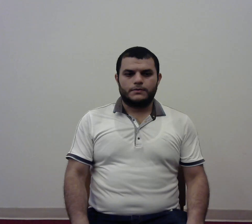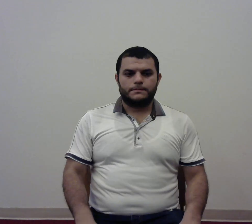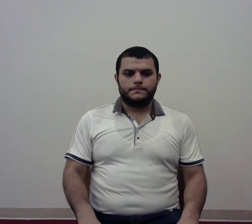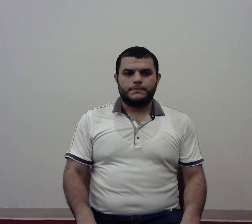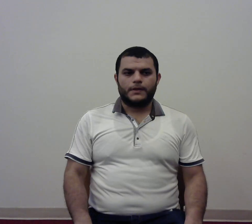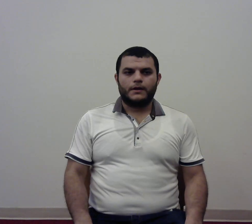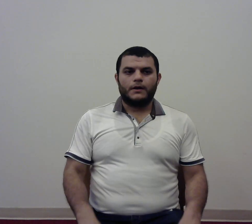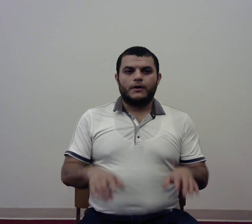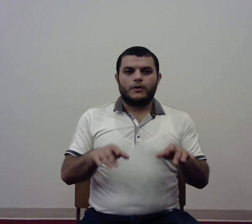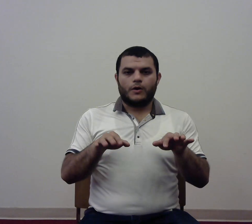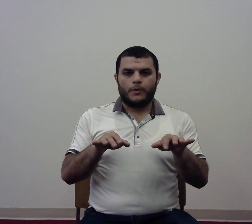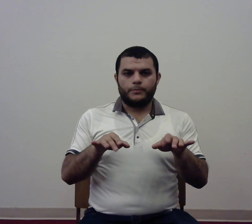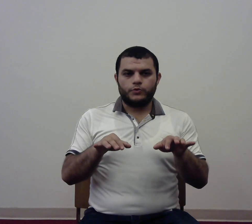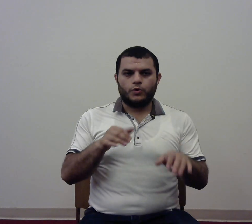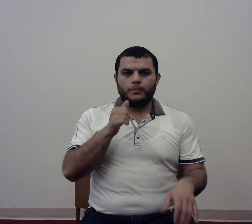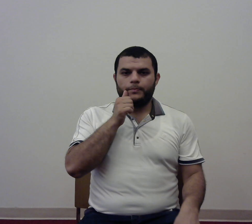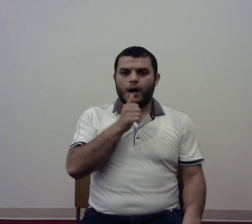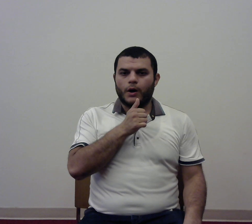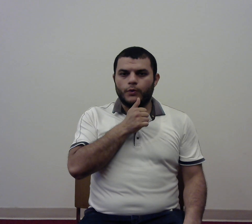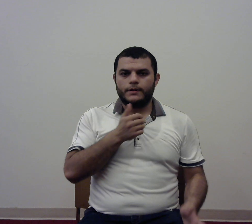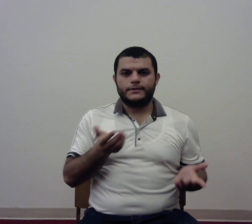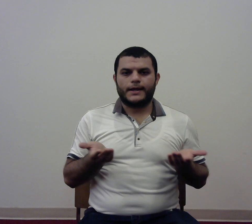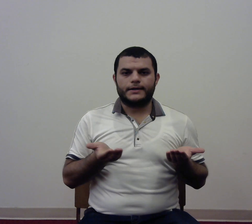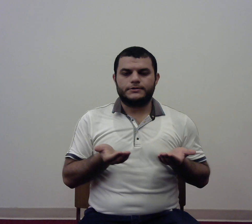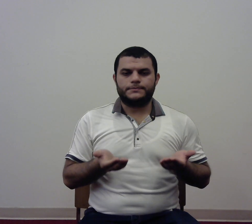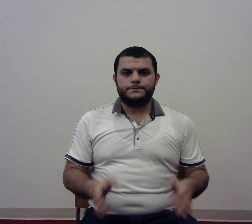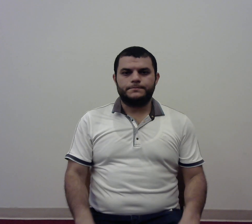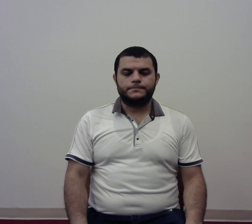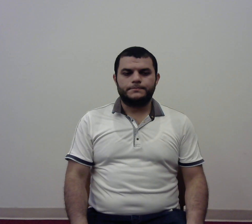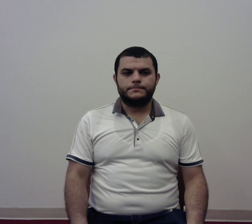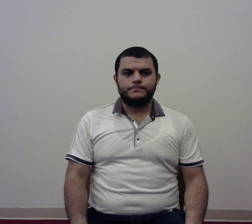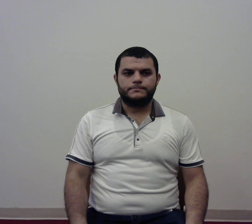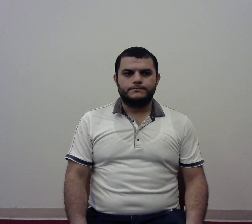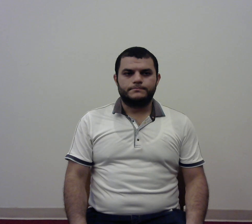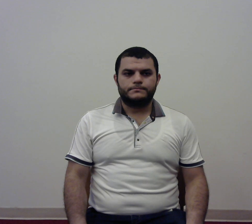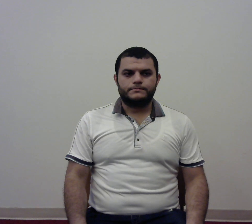Kompüterin parolu nədir?